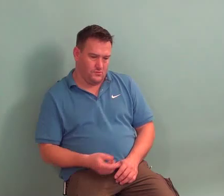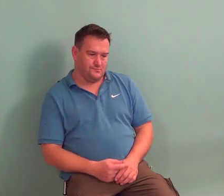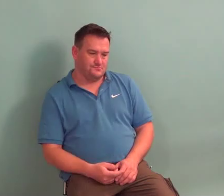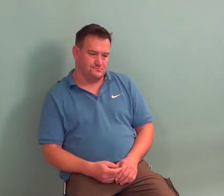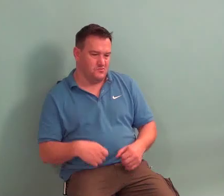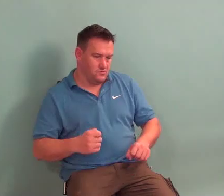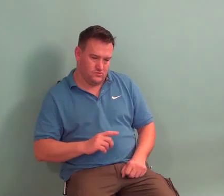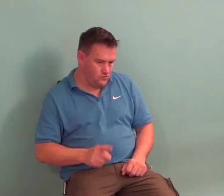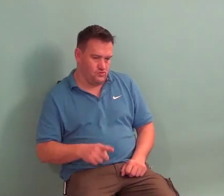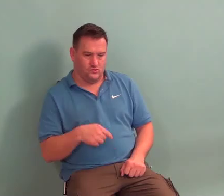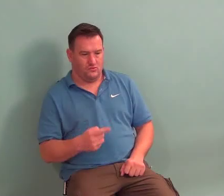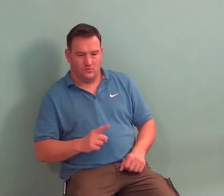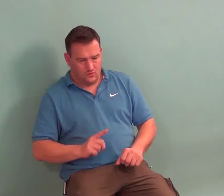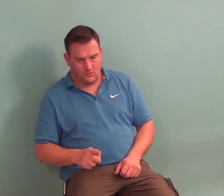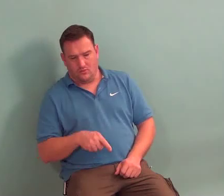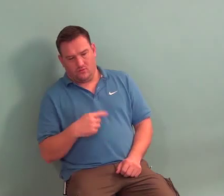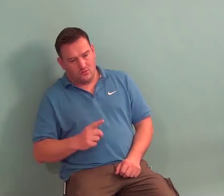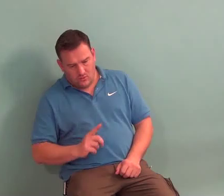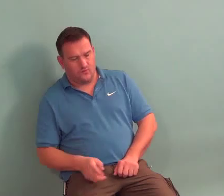Motor - nie wolno, następny obrazek też nie wolno, w kolejnym również.